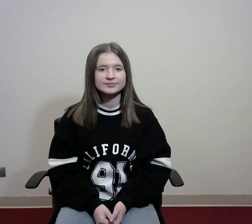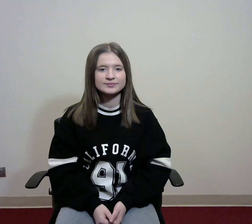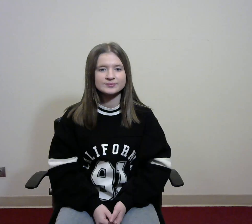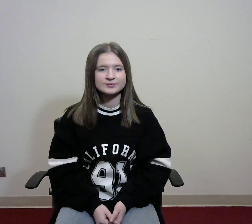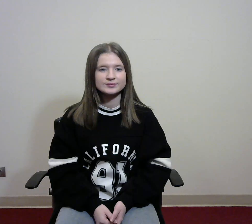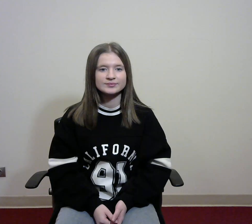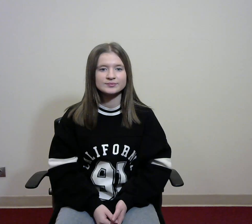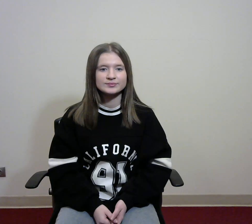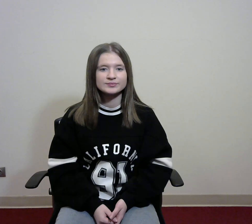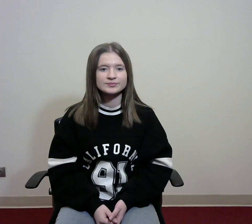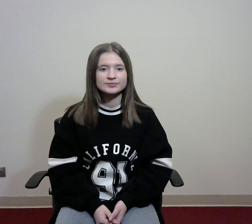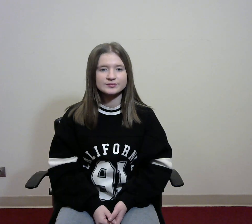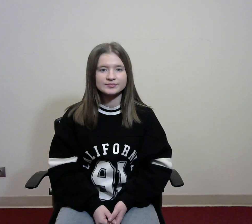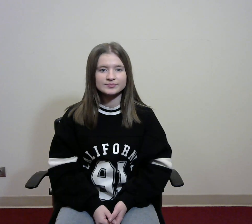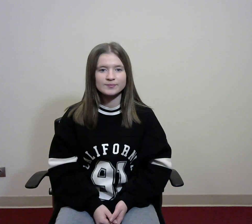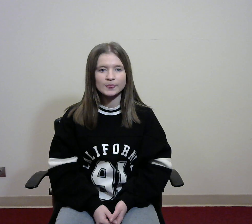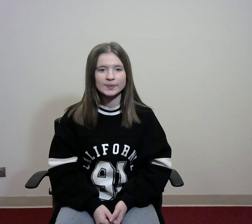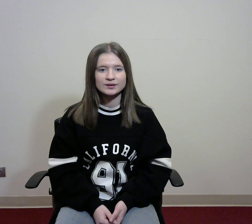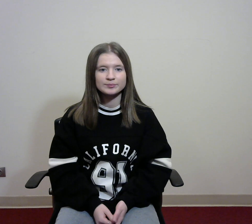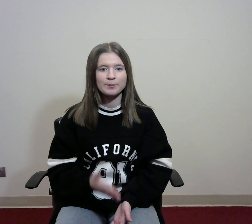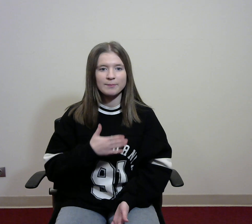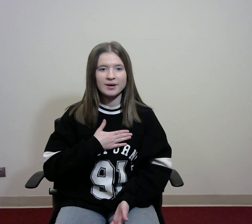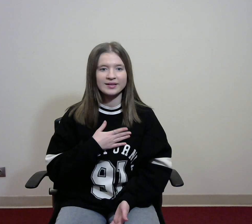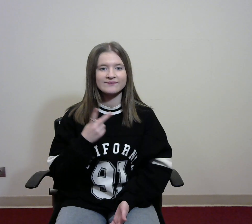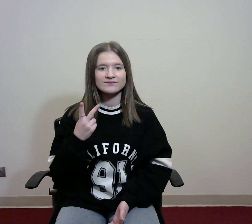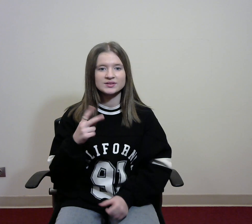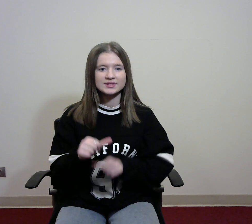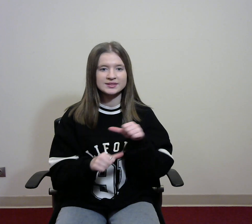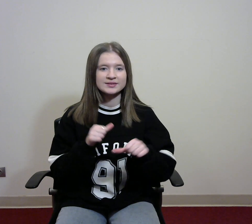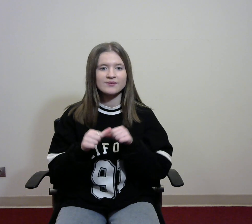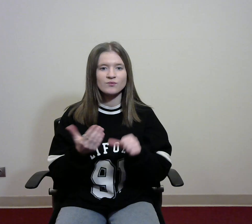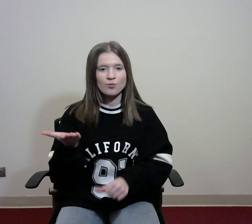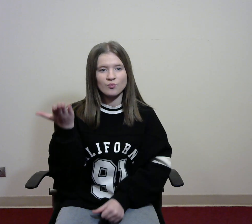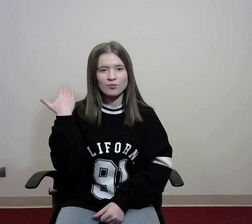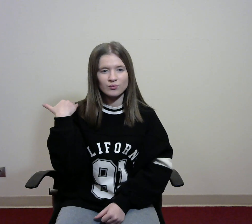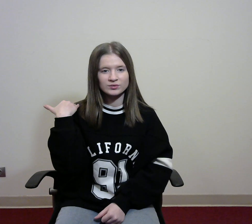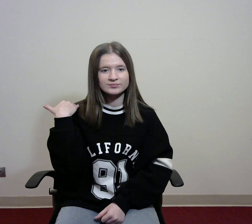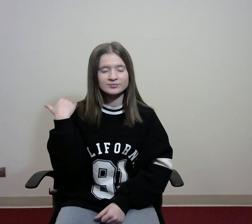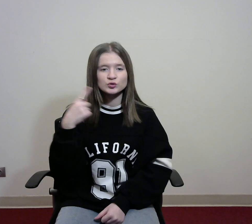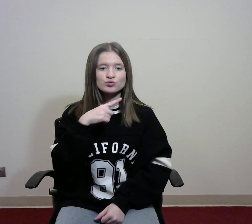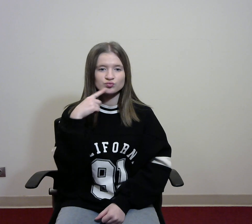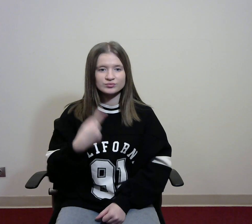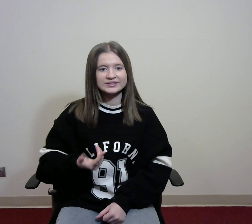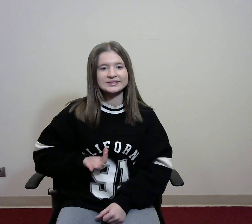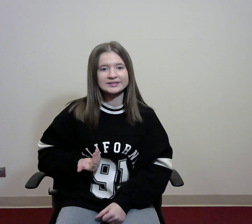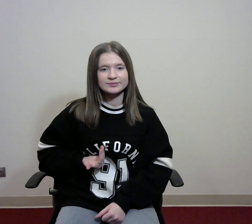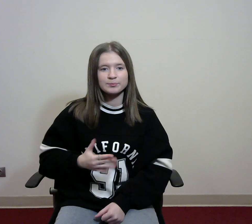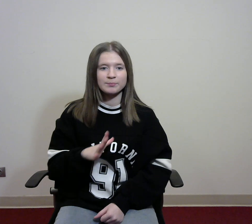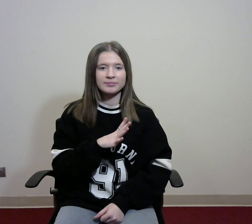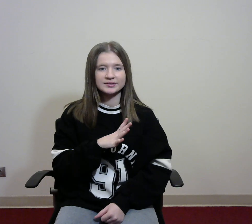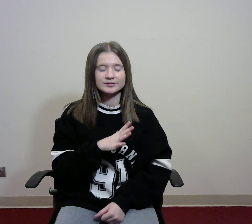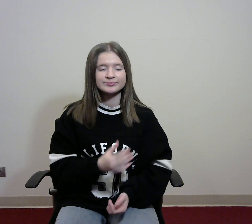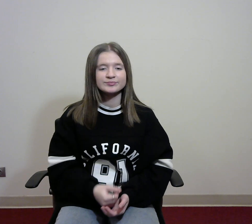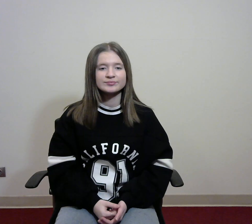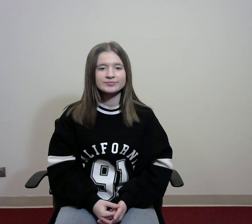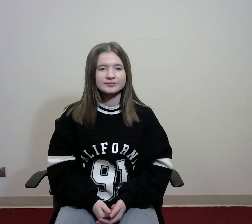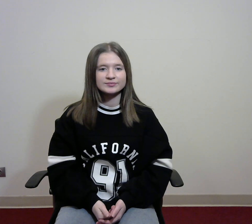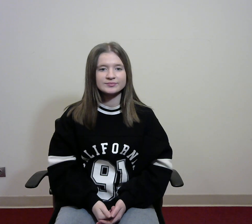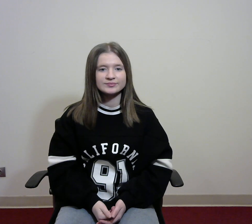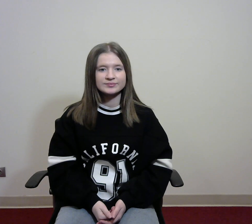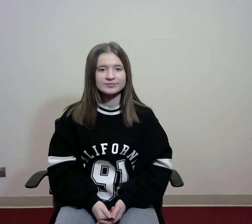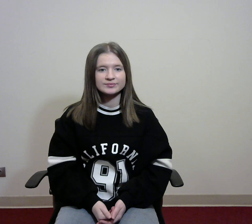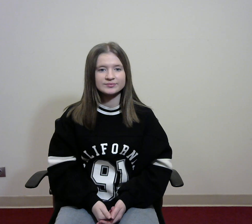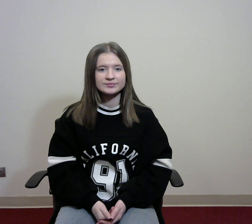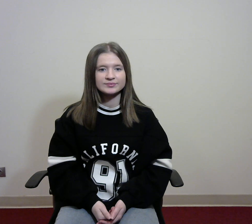Mən iki il öncə Rusiyada yaşayırdım